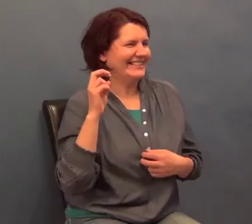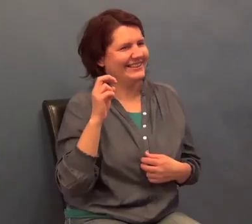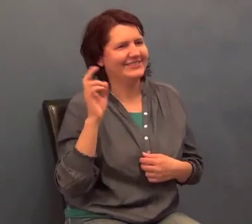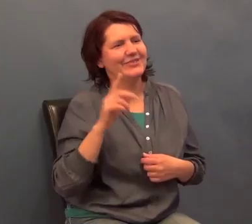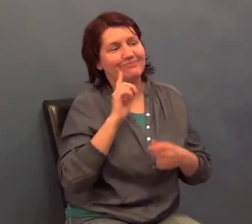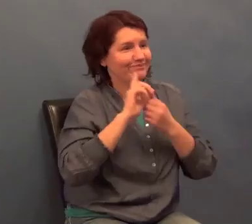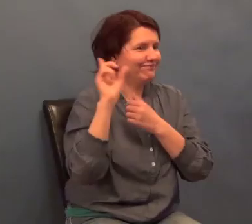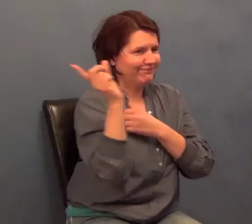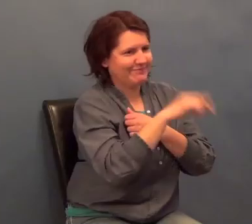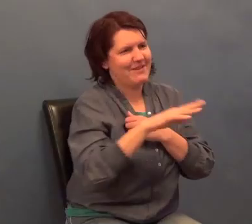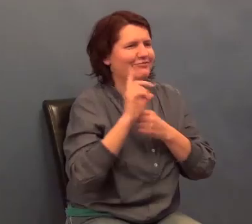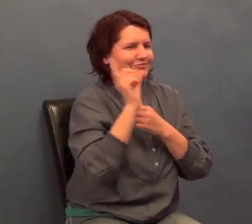Mały chłopiec wychodzi.